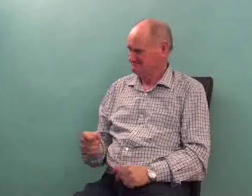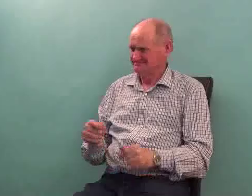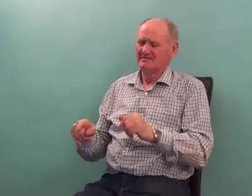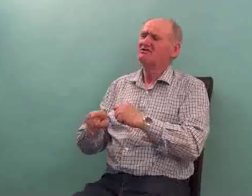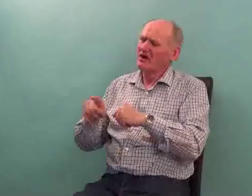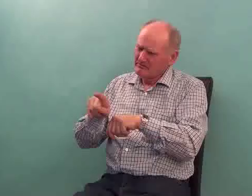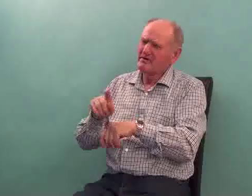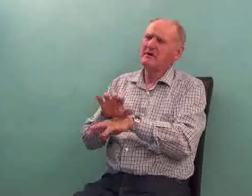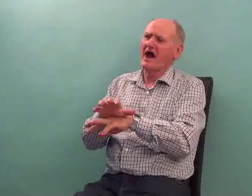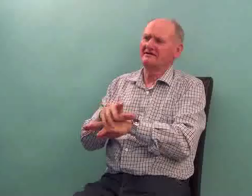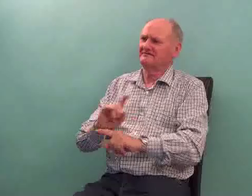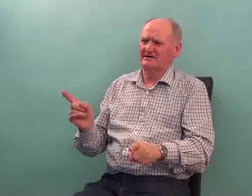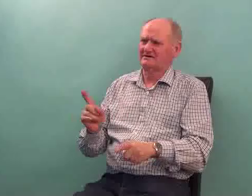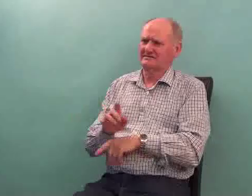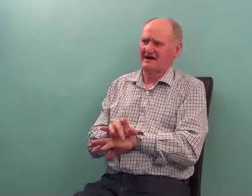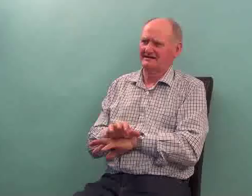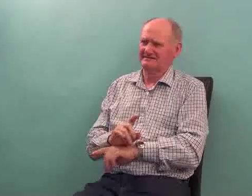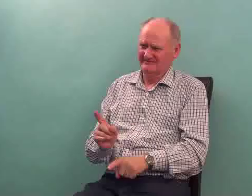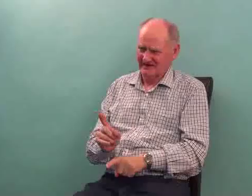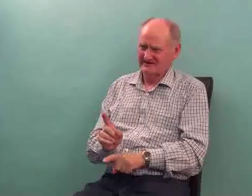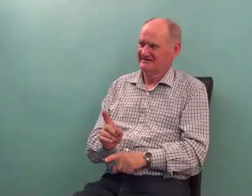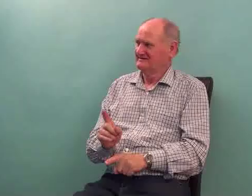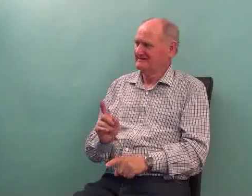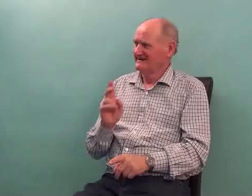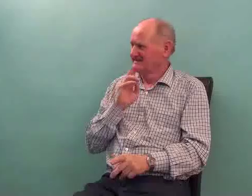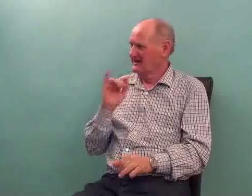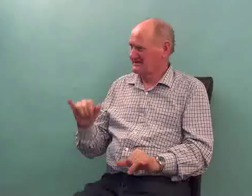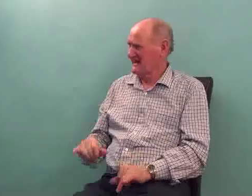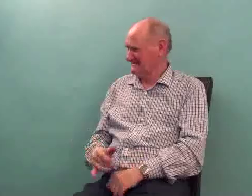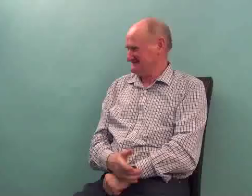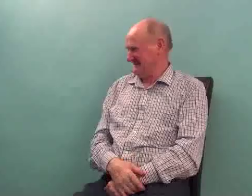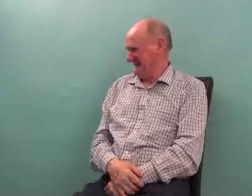Tak samo w restauracji nie wolno.